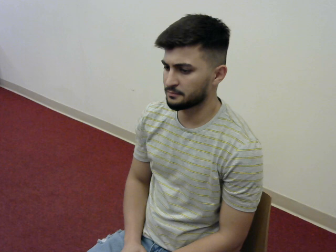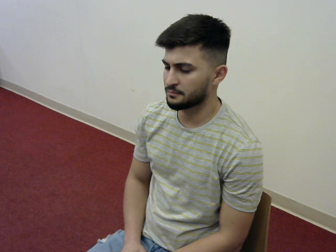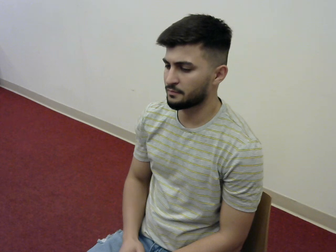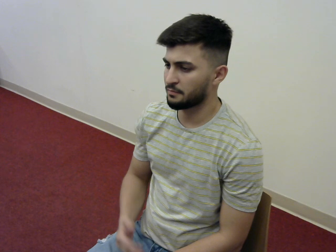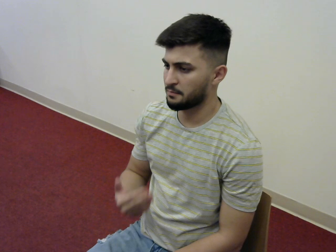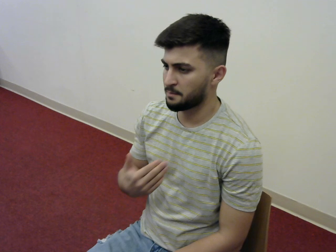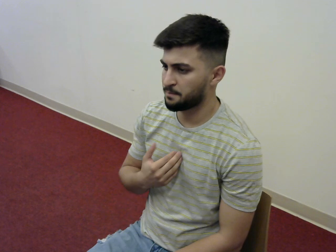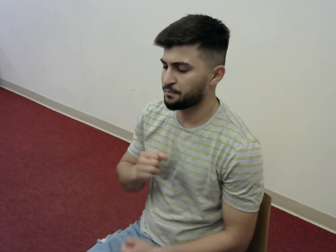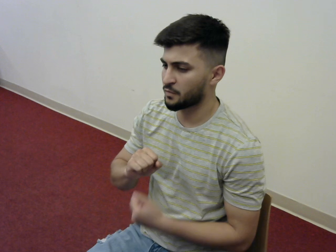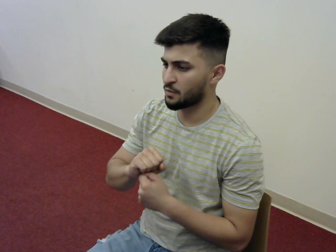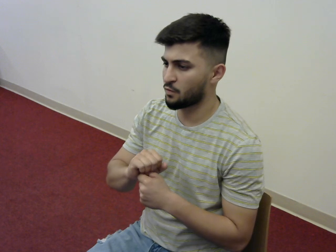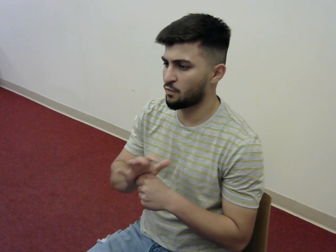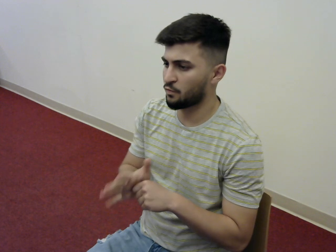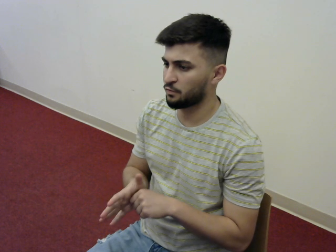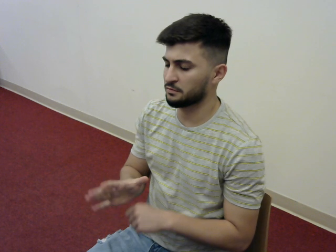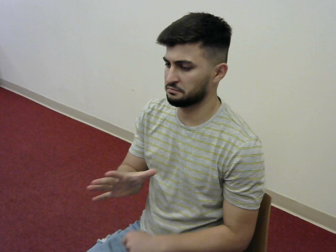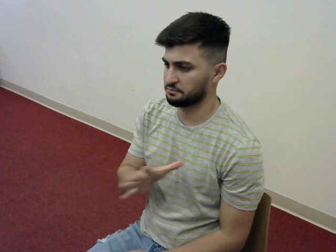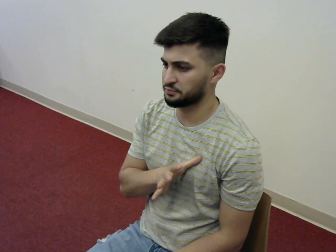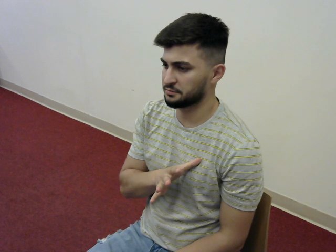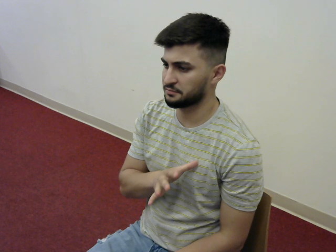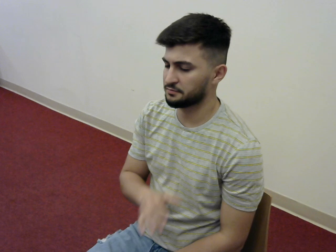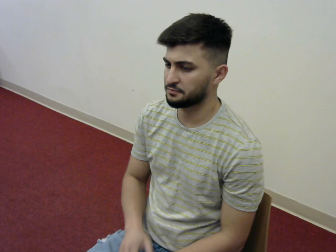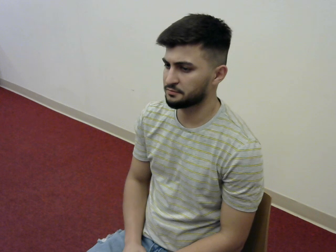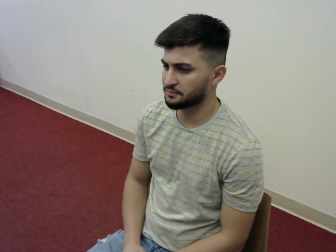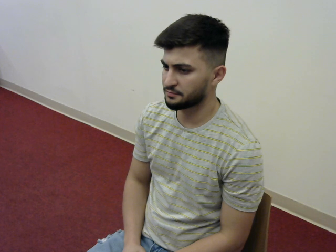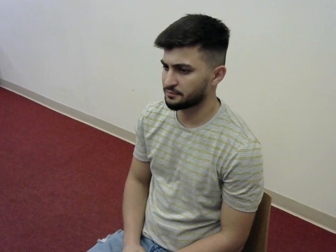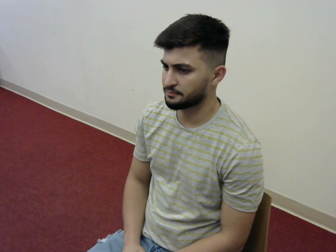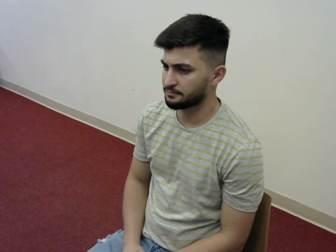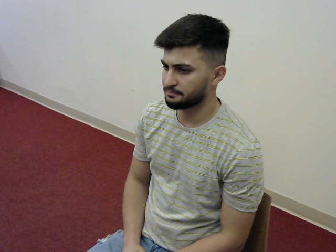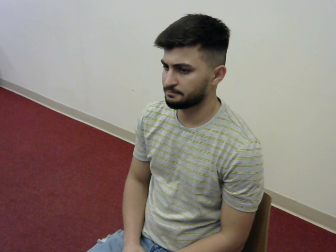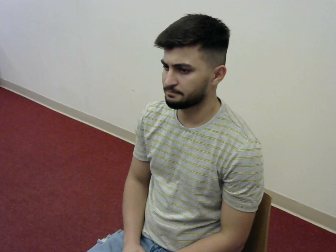Mən Covid-ə tutulmuşam